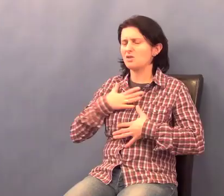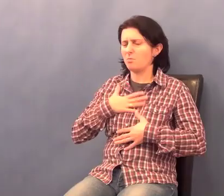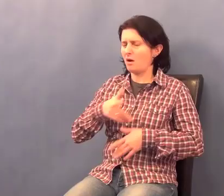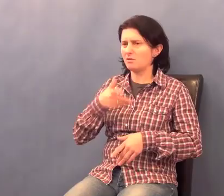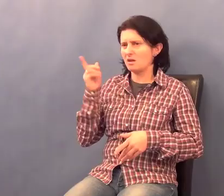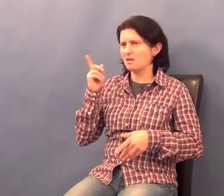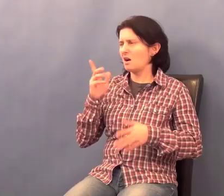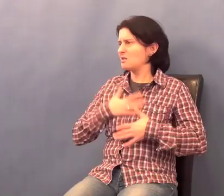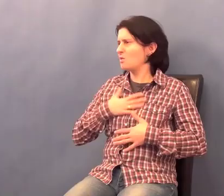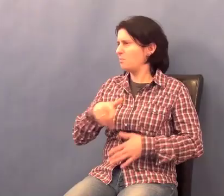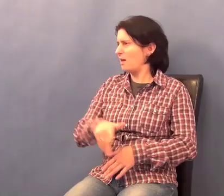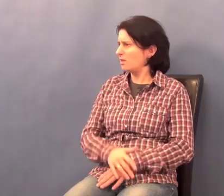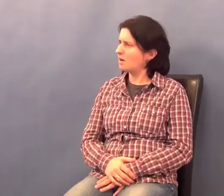Jest zakaz kąpania.